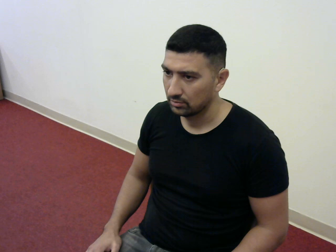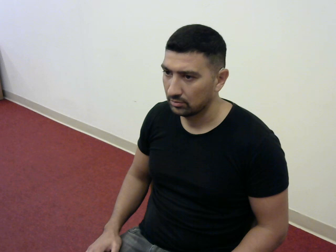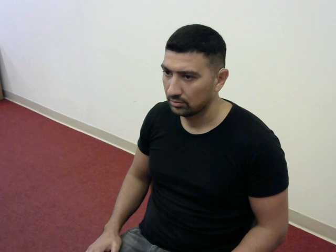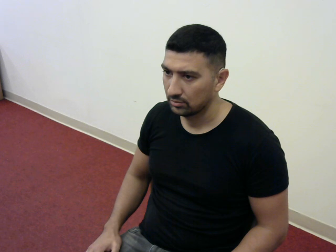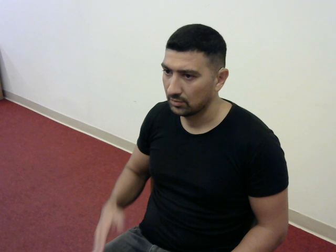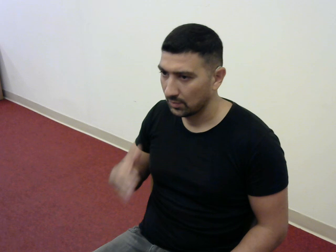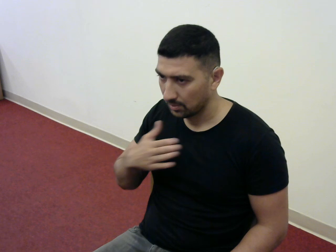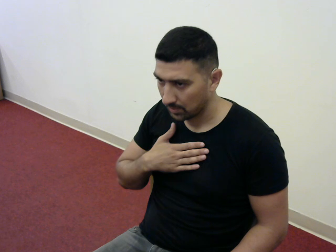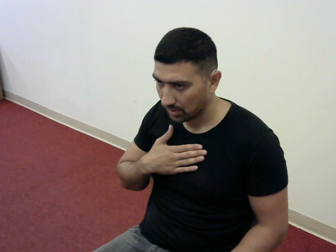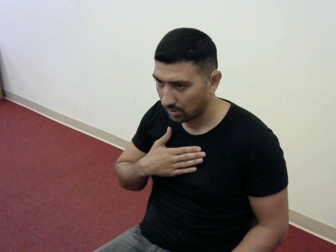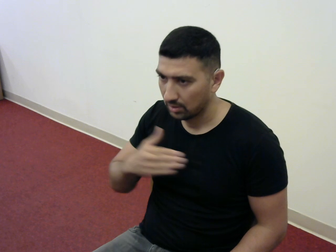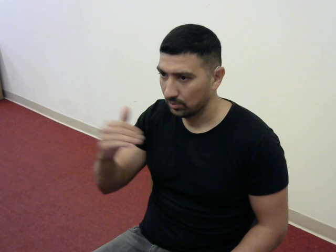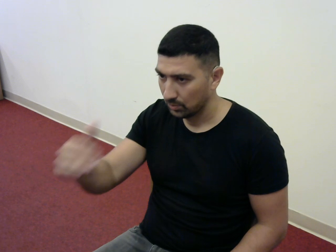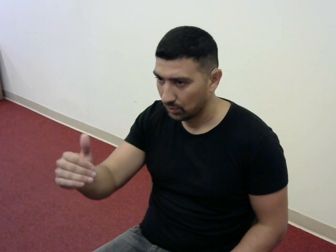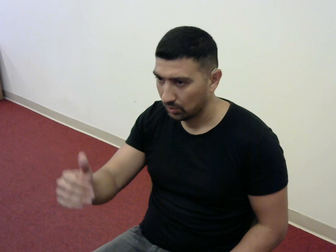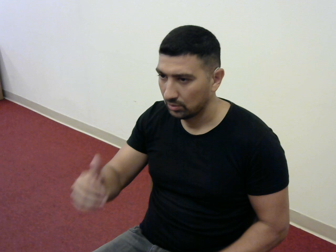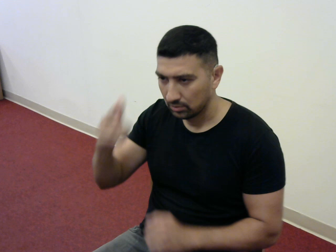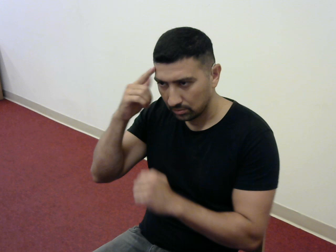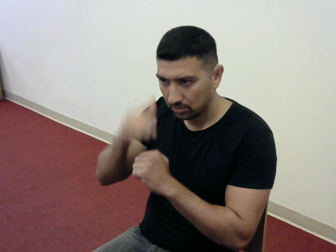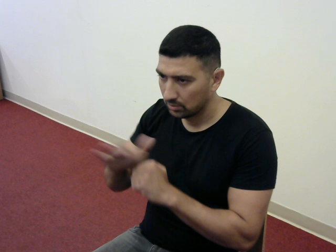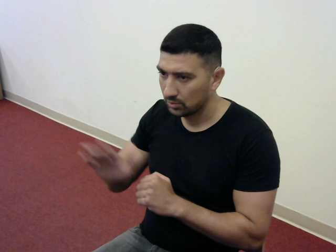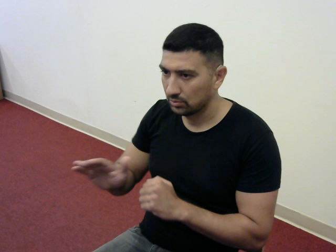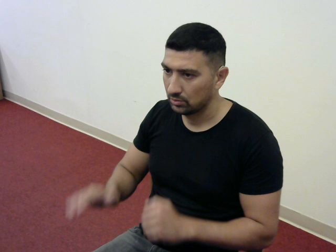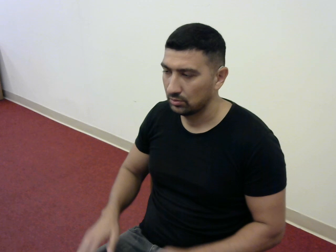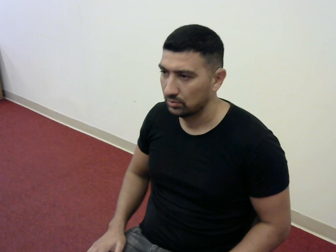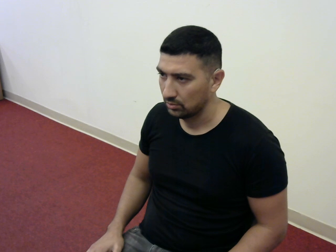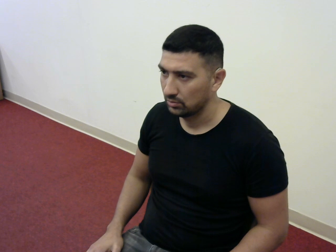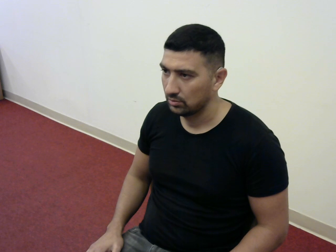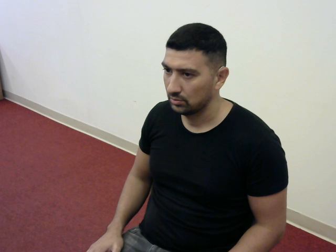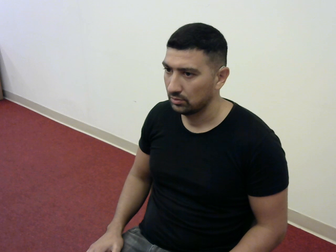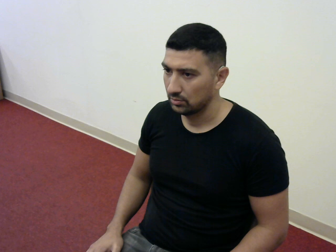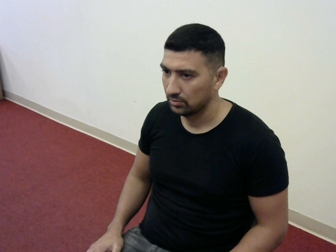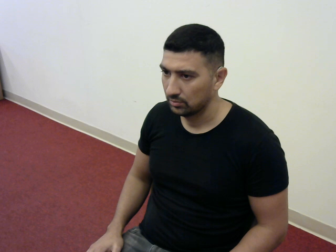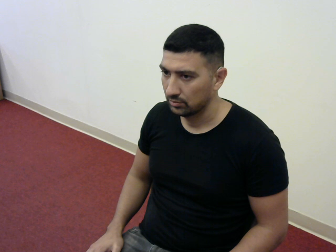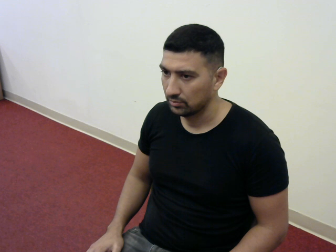Mən sizi başa düşmürəm